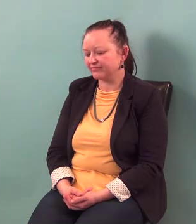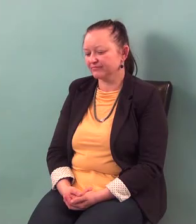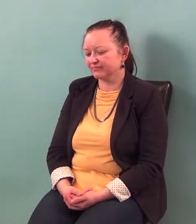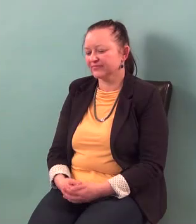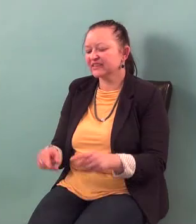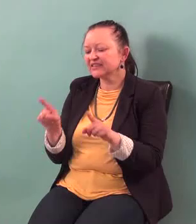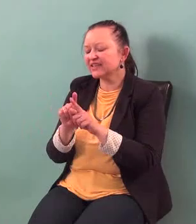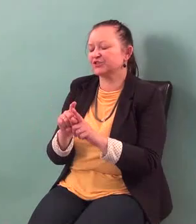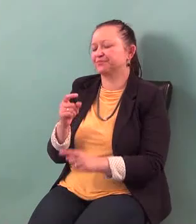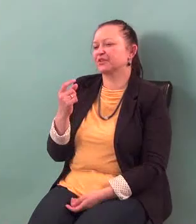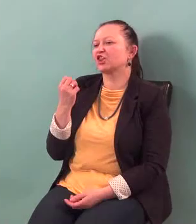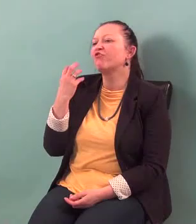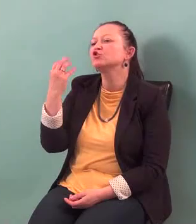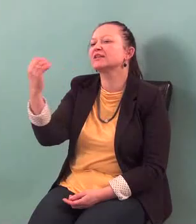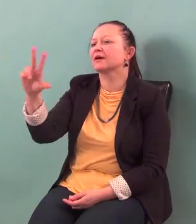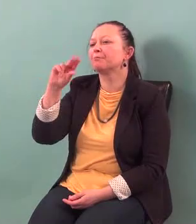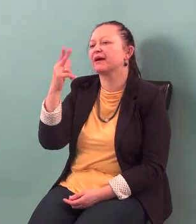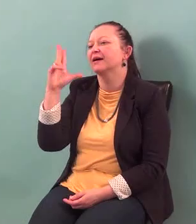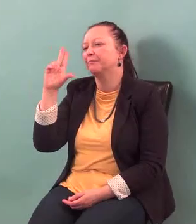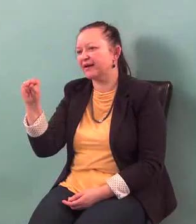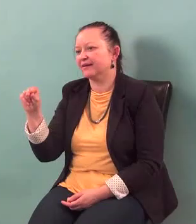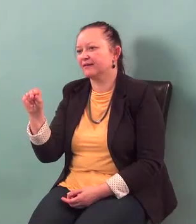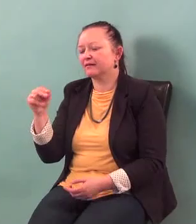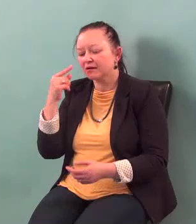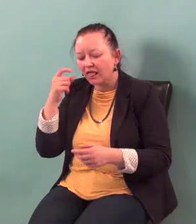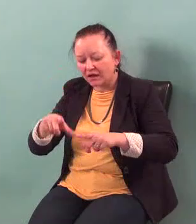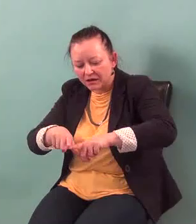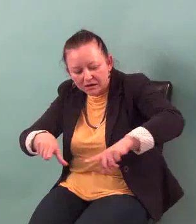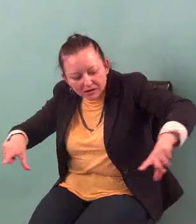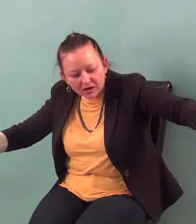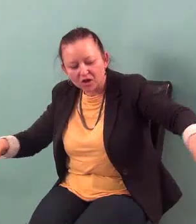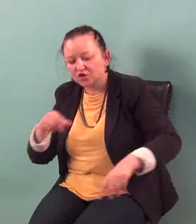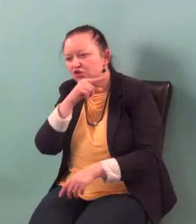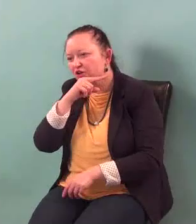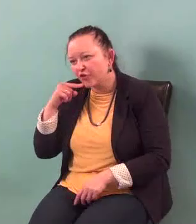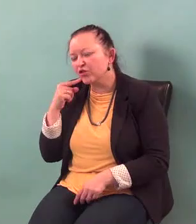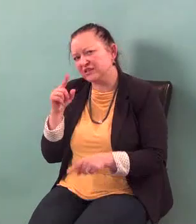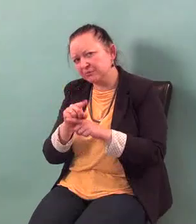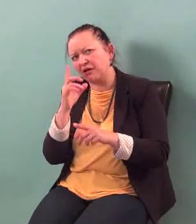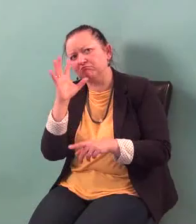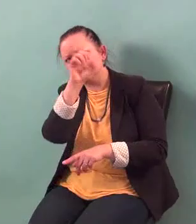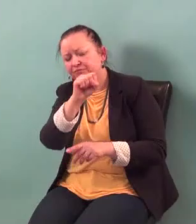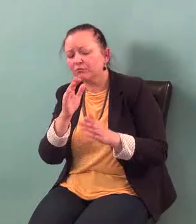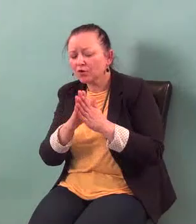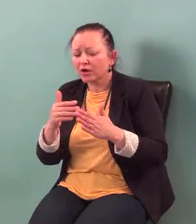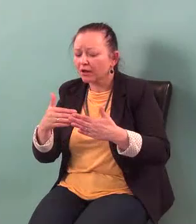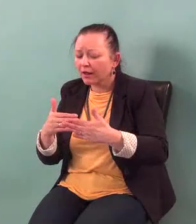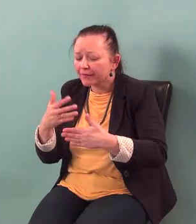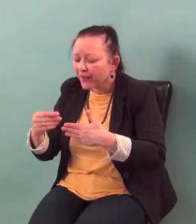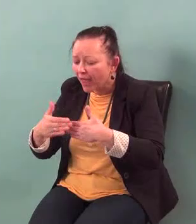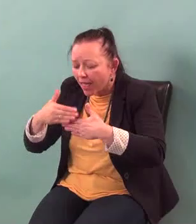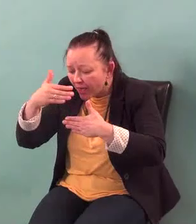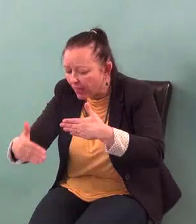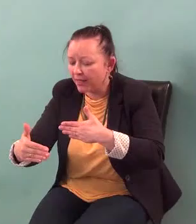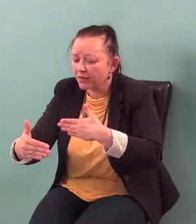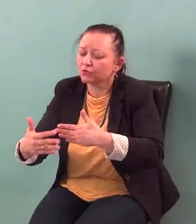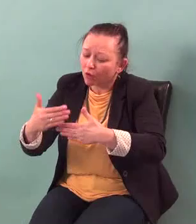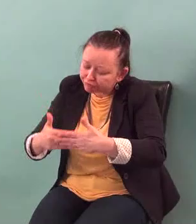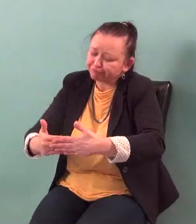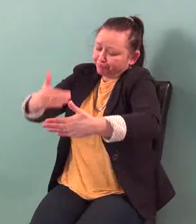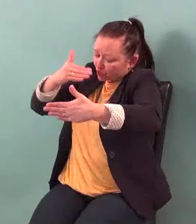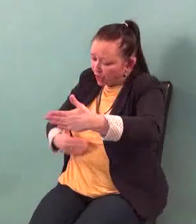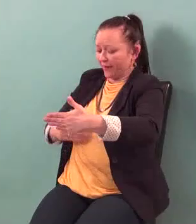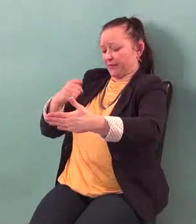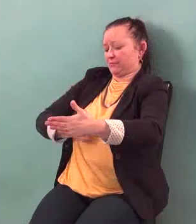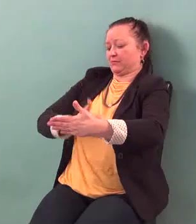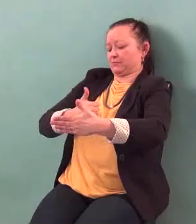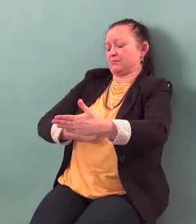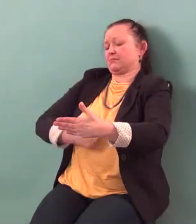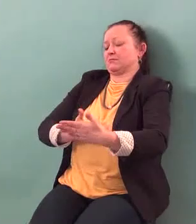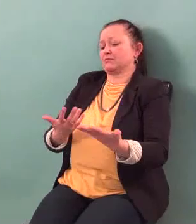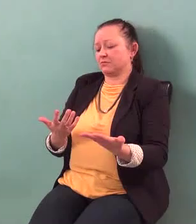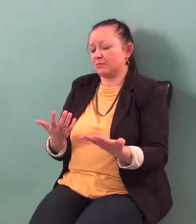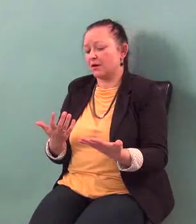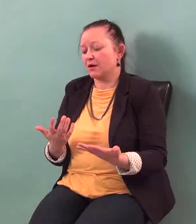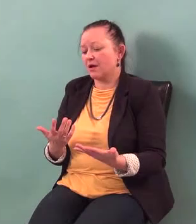Również na dworcu PKP widać czerwoną krawędź peronu, czasami zauważam ją i wtedy proszę, żeby jej nie przekraczać tylko stać przed.